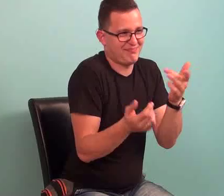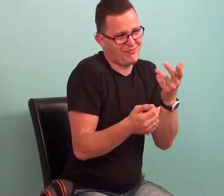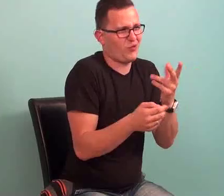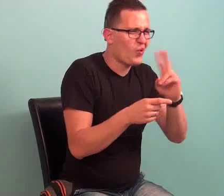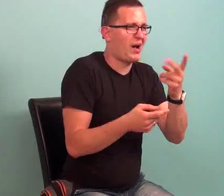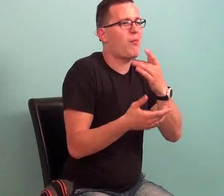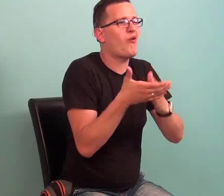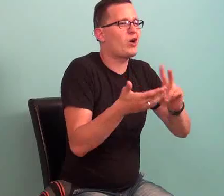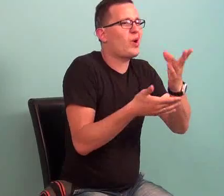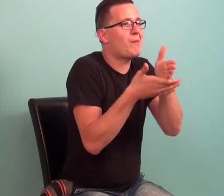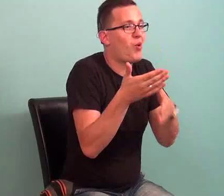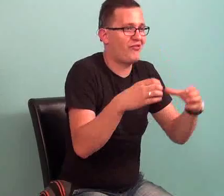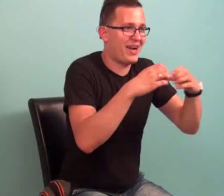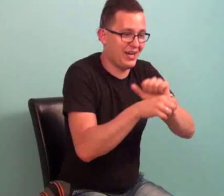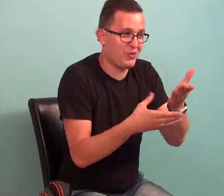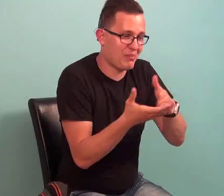To była jej druga połówka.